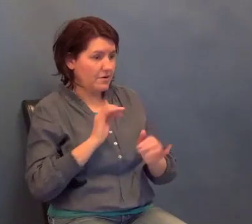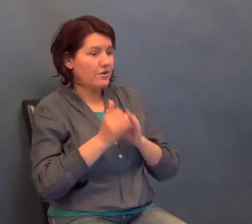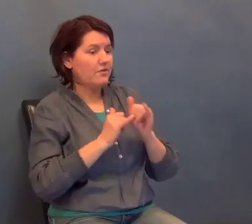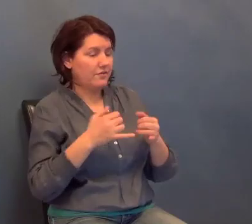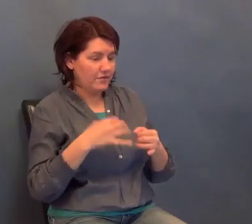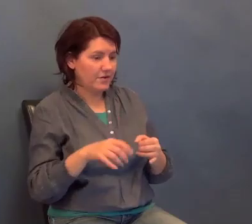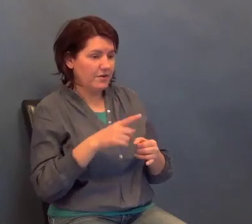Rowerem wolno.